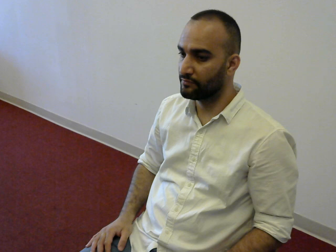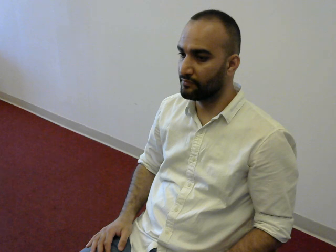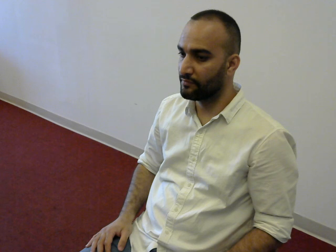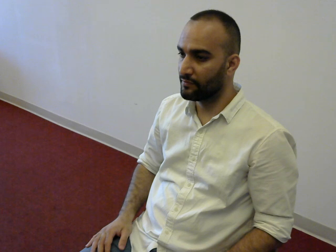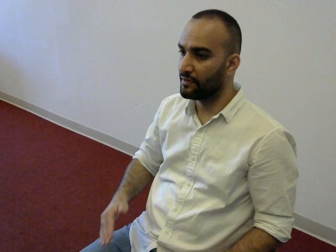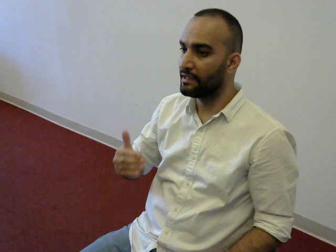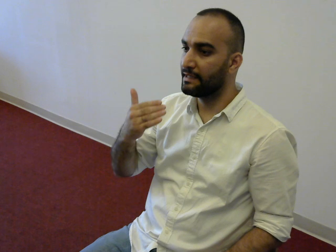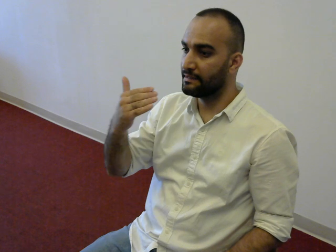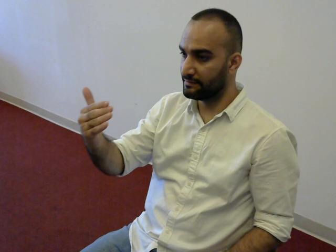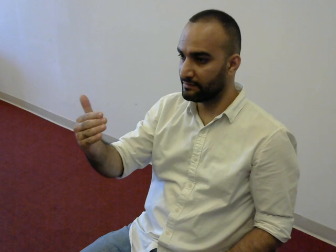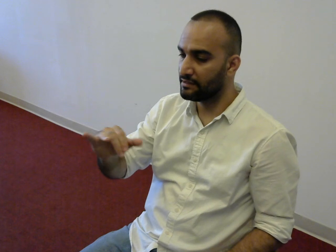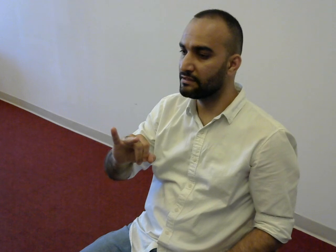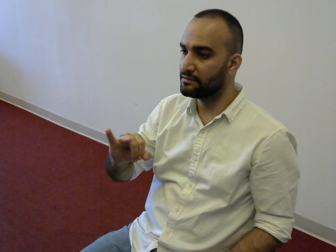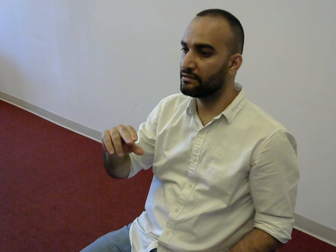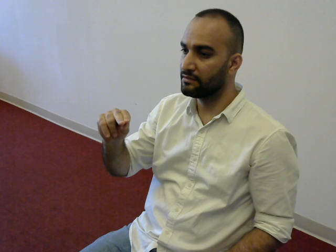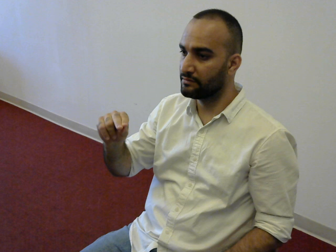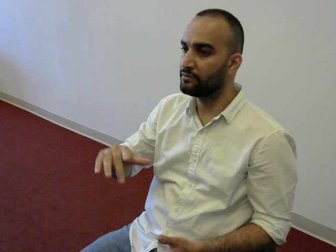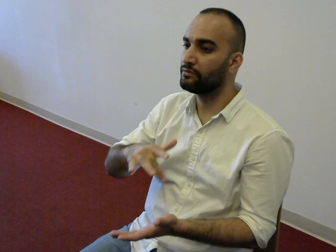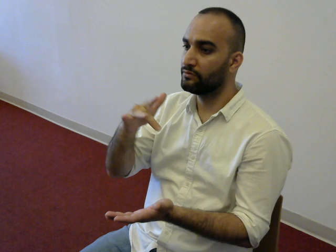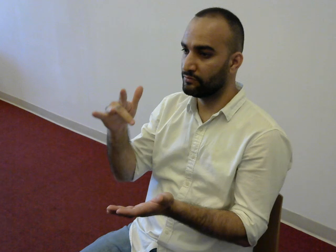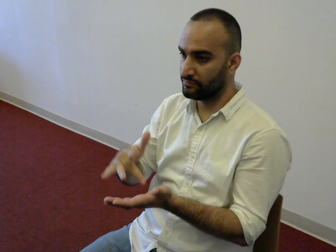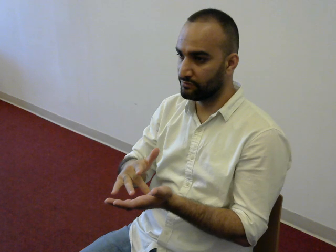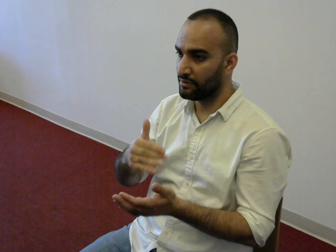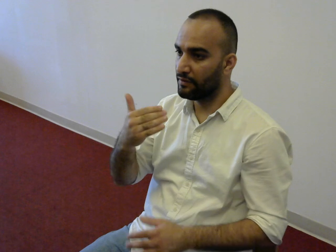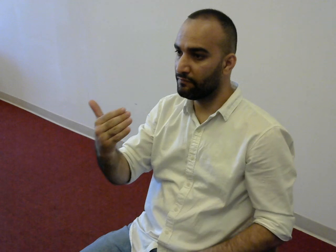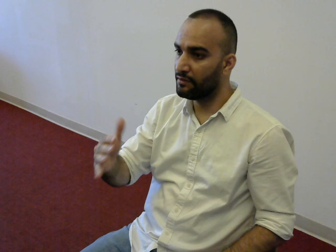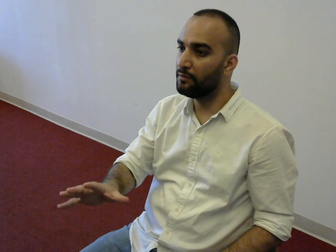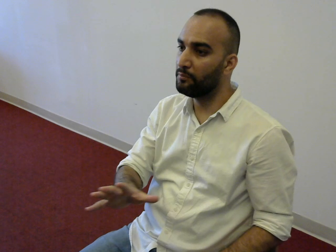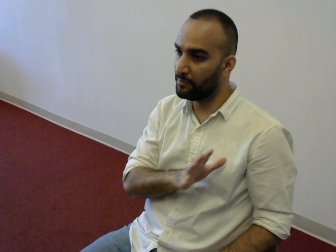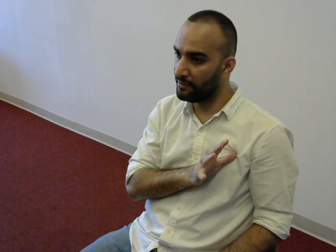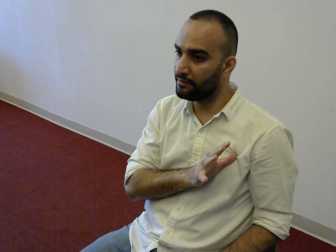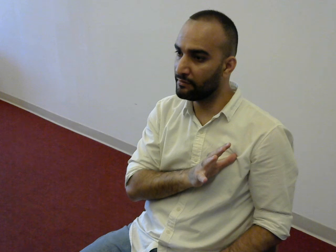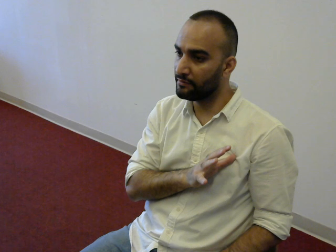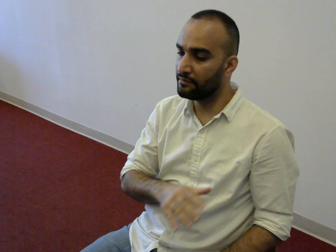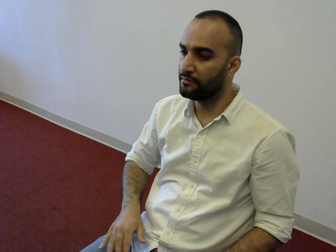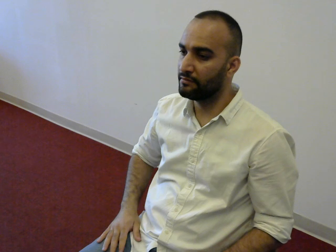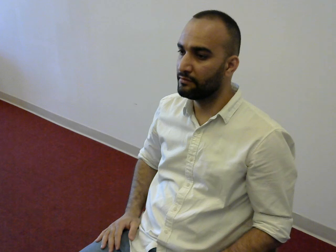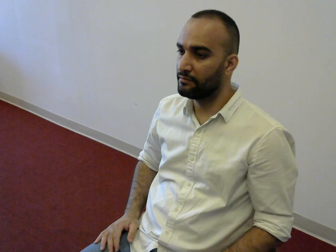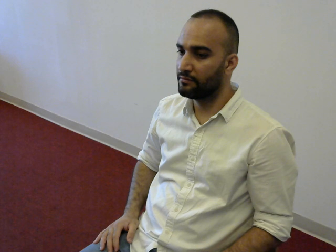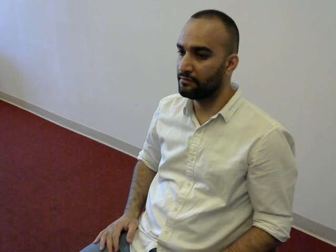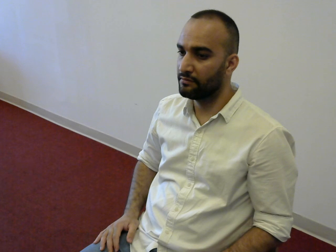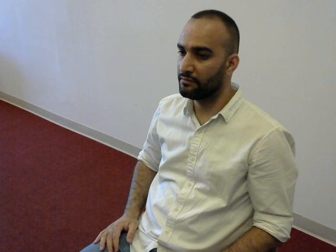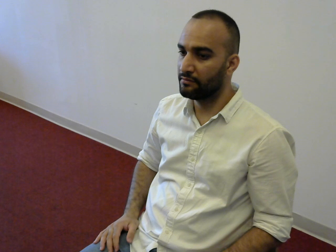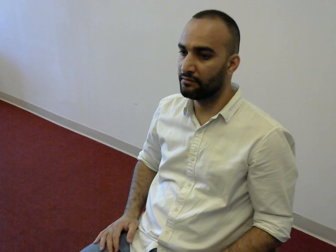Siz İçərişəhərdə olmusuz?